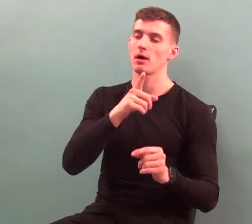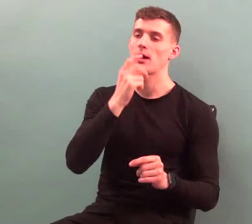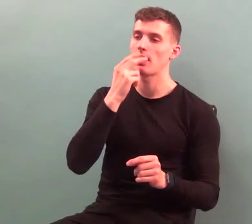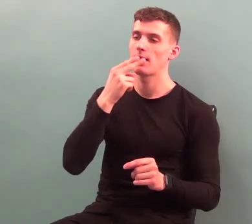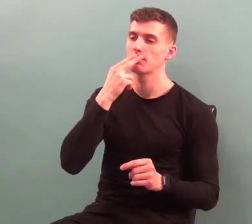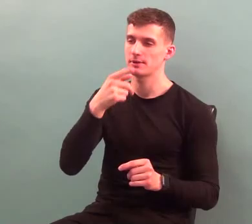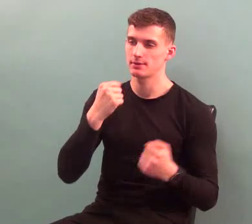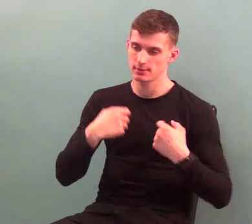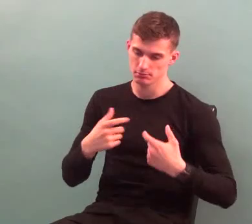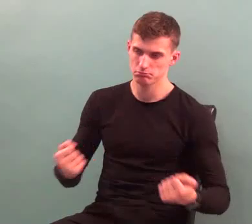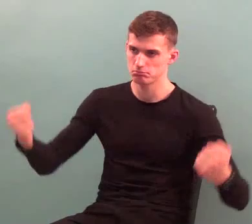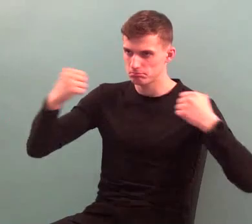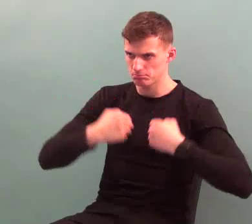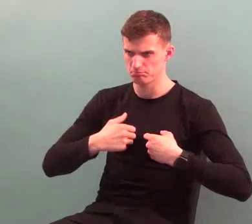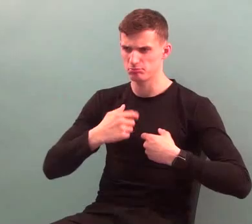Chaplin zakłada coś sobie na plecy.